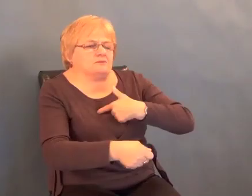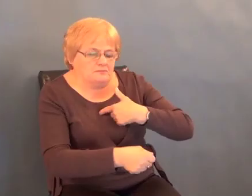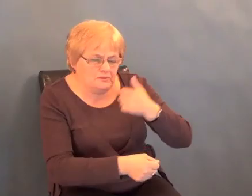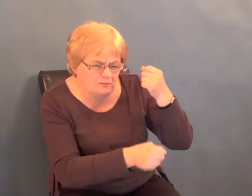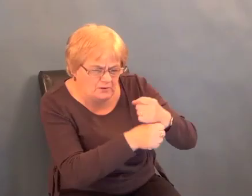Pracuję.